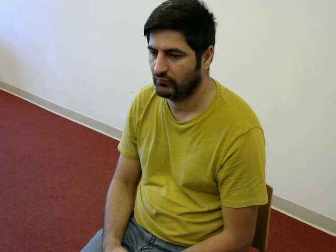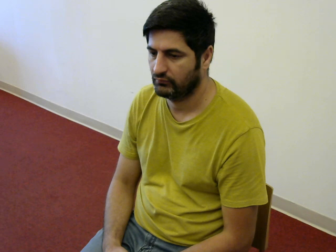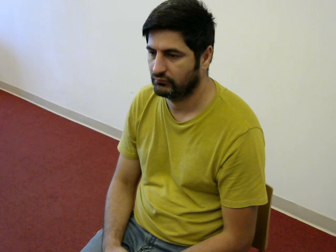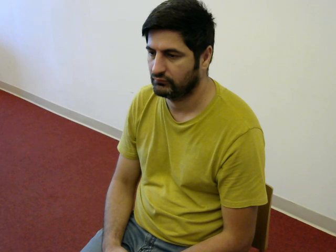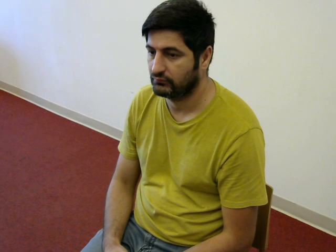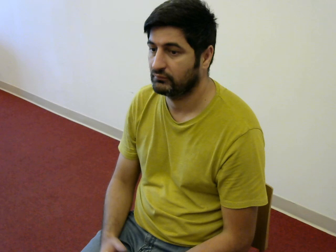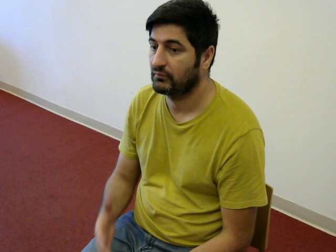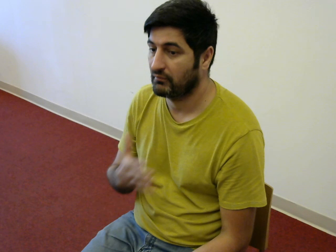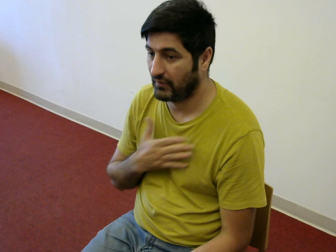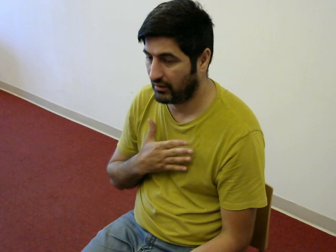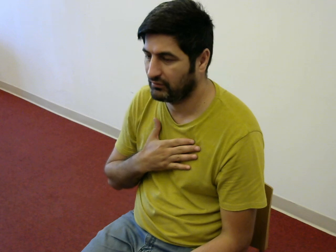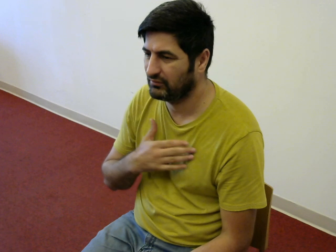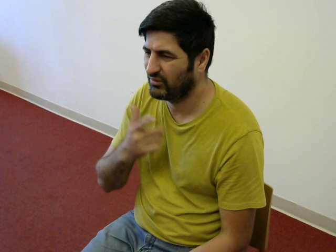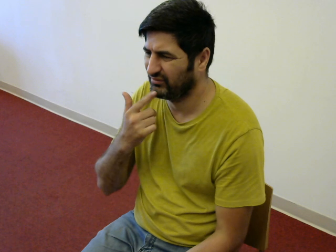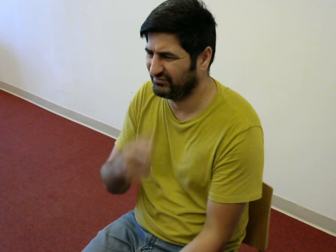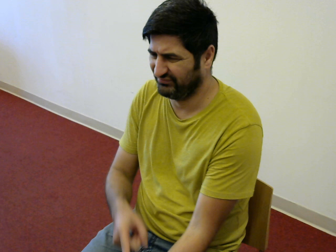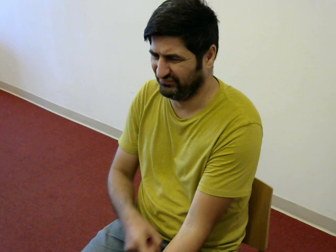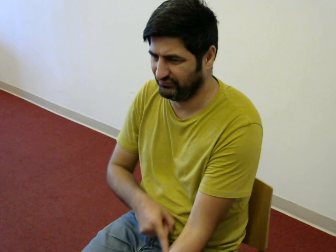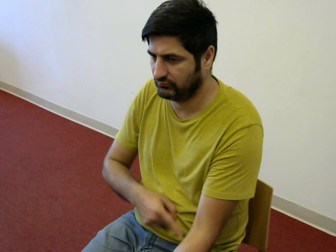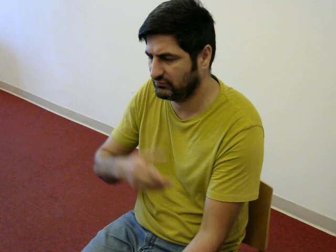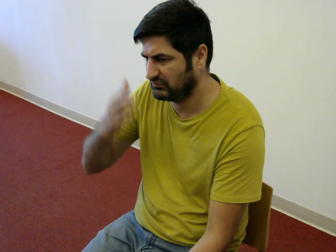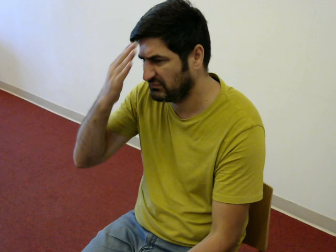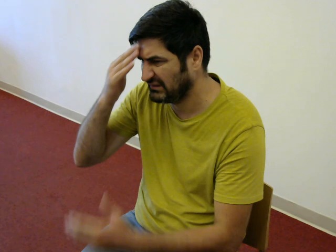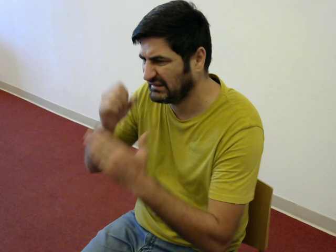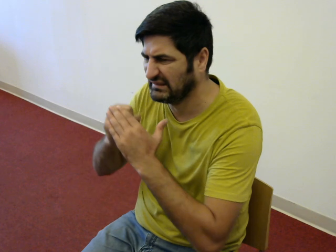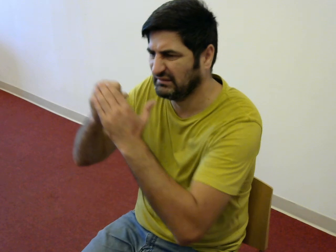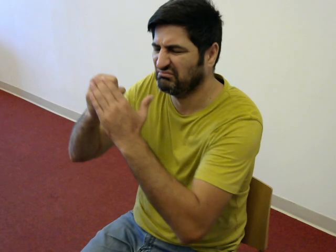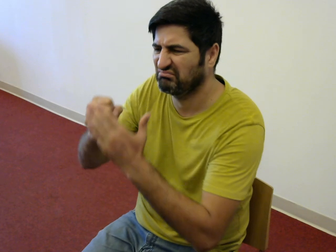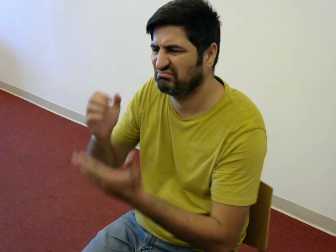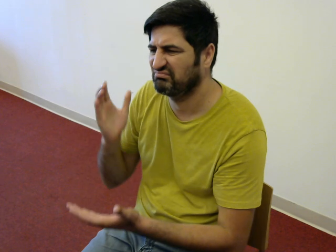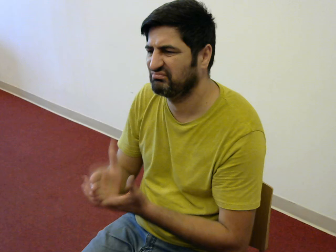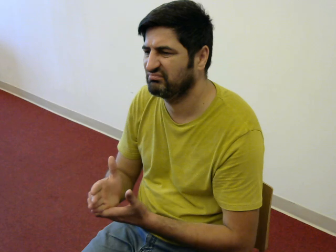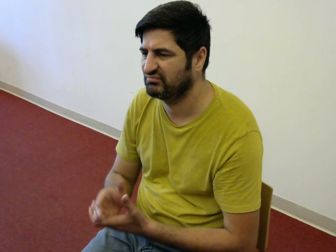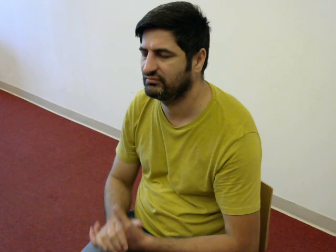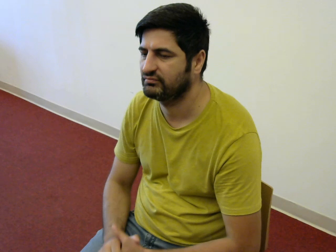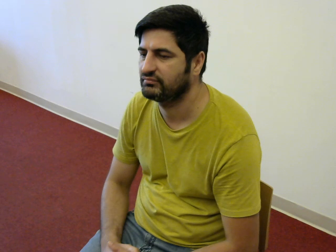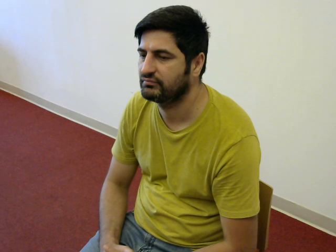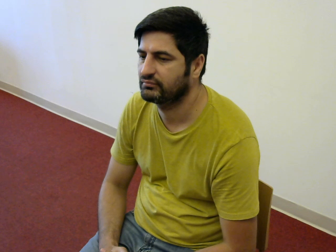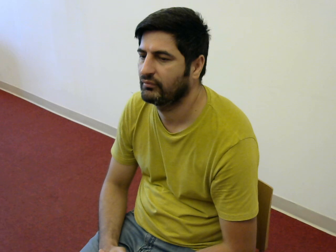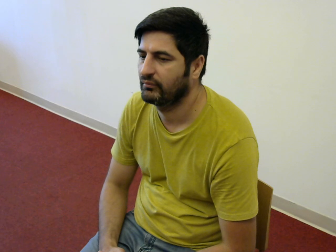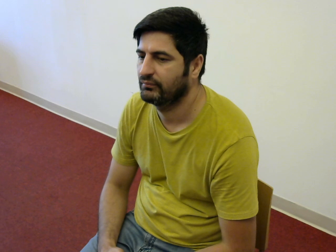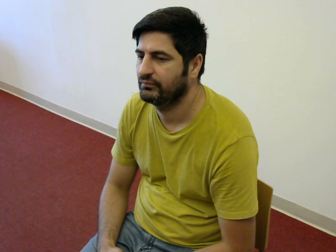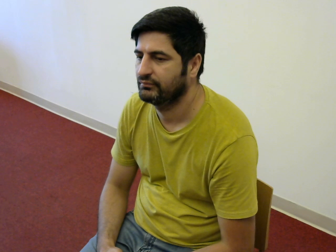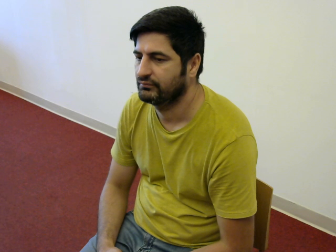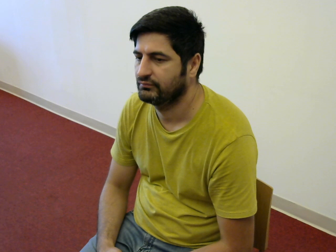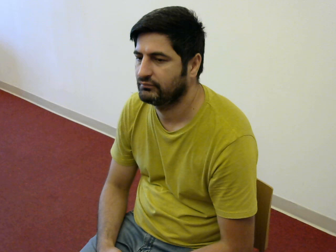Mənim qan təzyiqim var